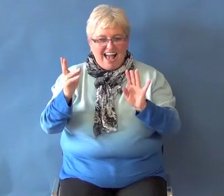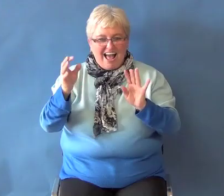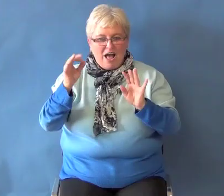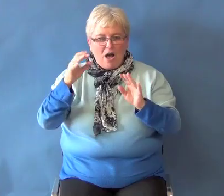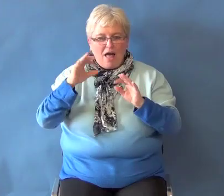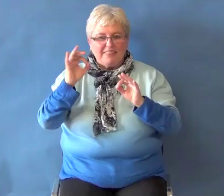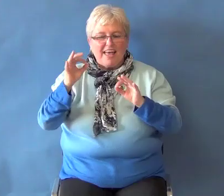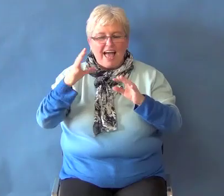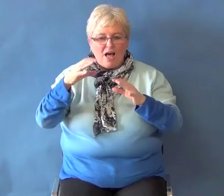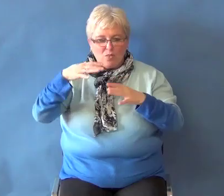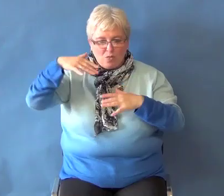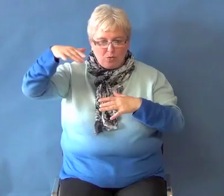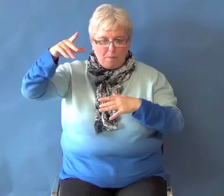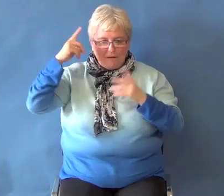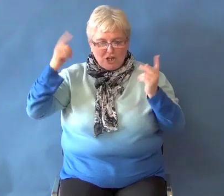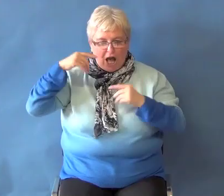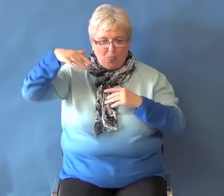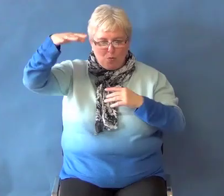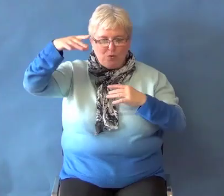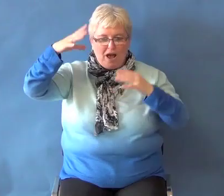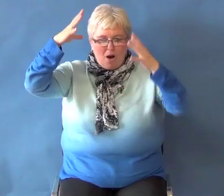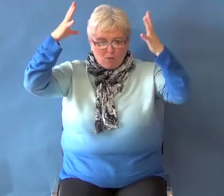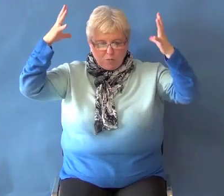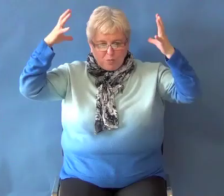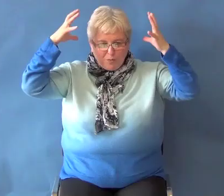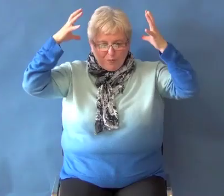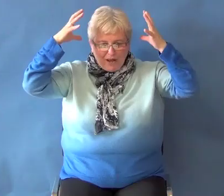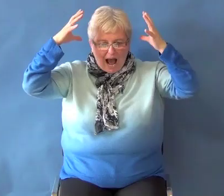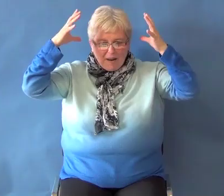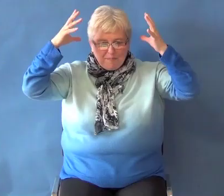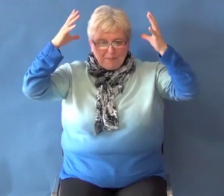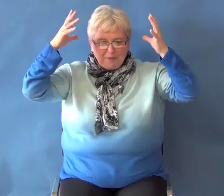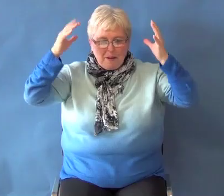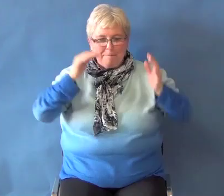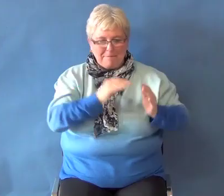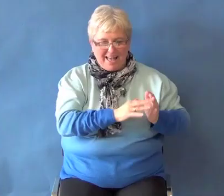A teraz duża Myszka Miki ma na głowie duży arbuz.